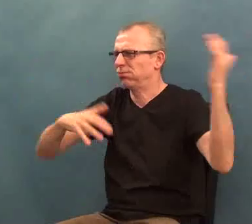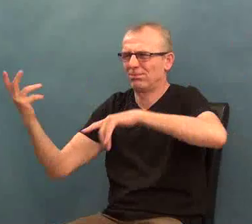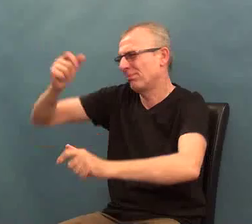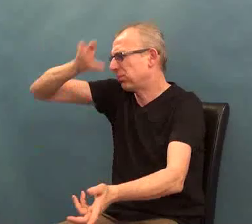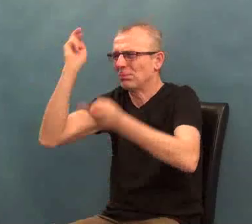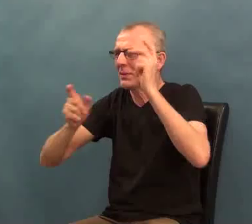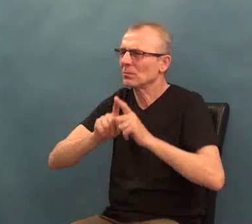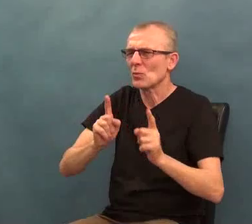Wyrzucili wszystkich z budynku.